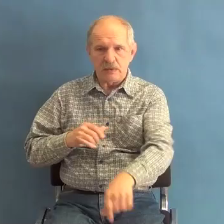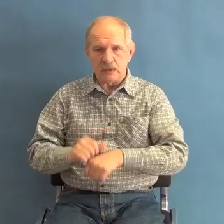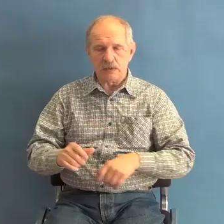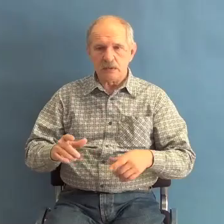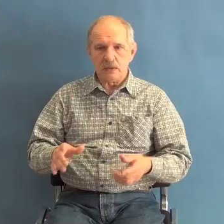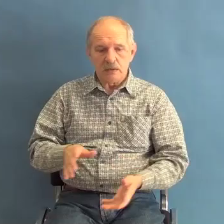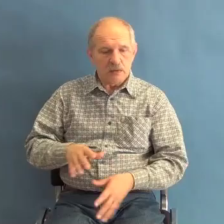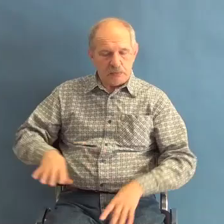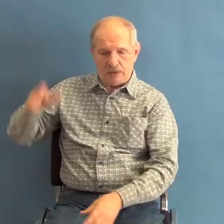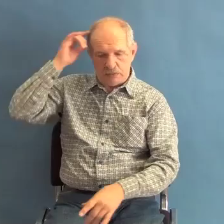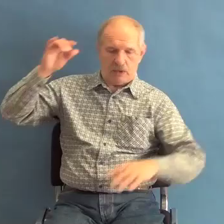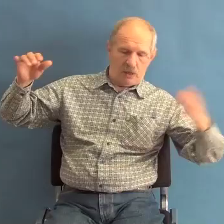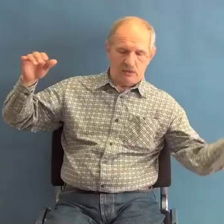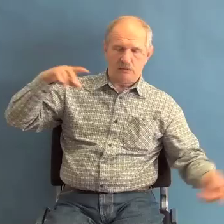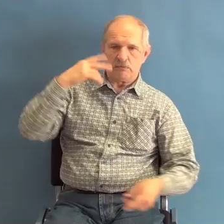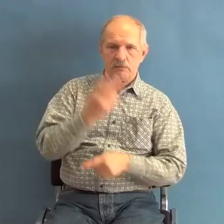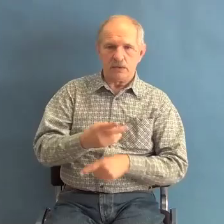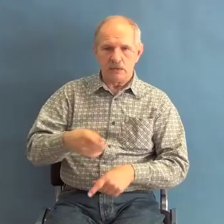Można się poślizgnąć i upaść.